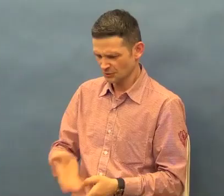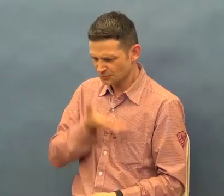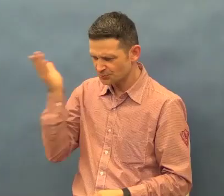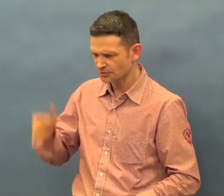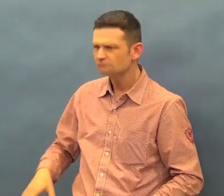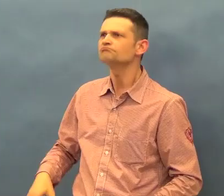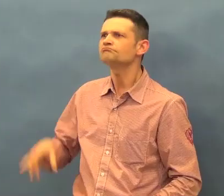Tutaj nie ma.